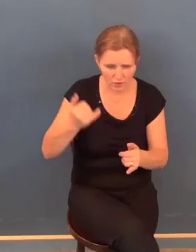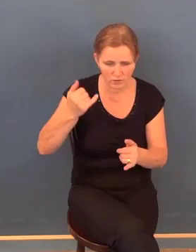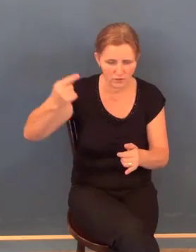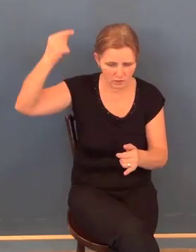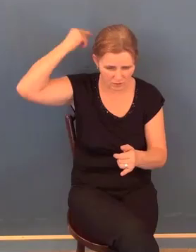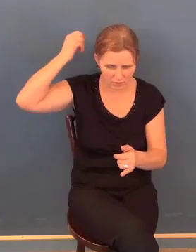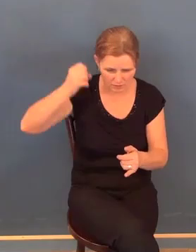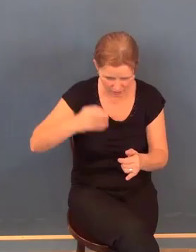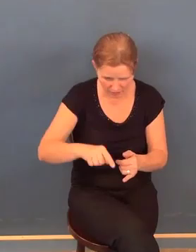Dziecko z tyłu - tak.